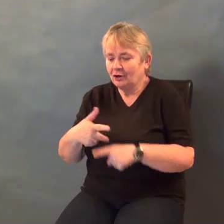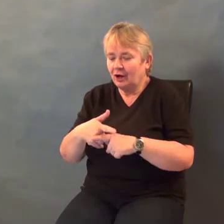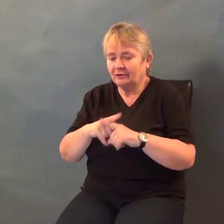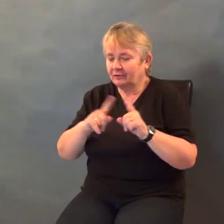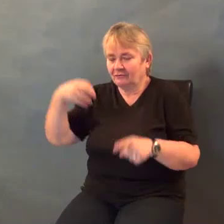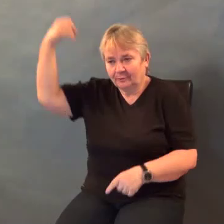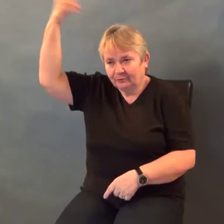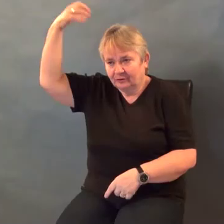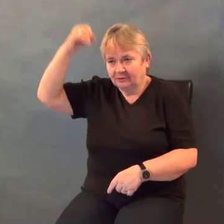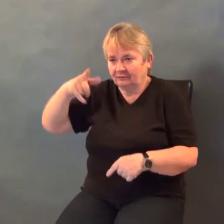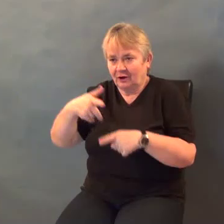Koniom nie wolno brać prysznica.